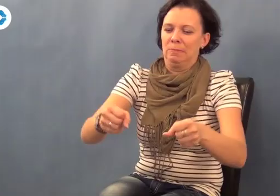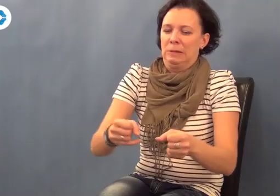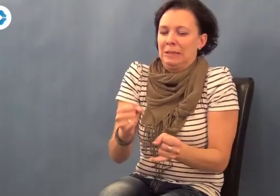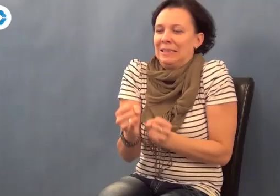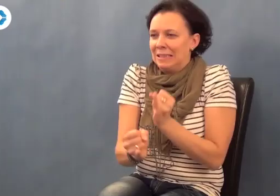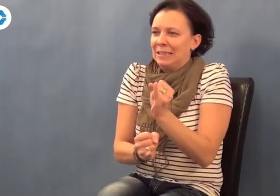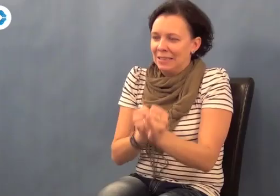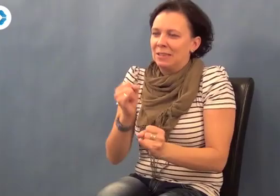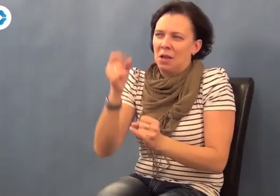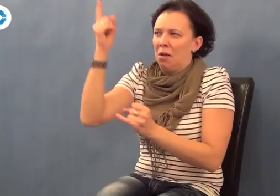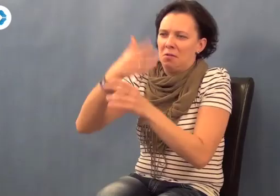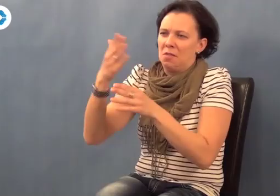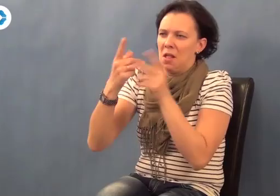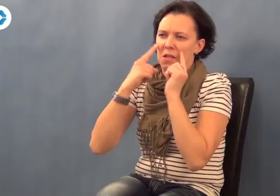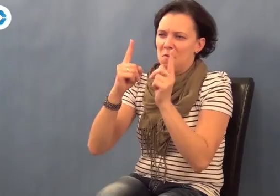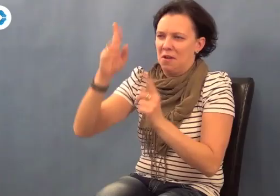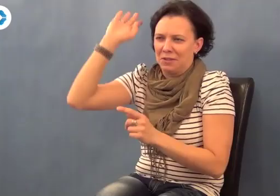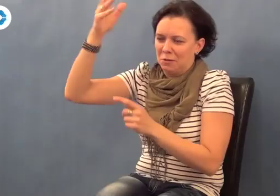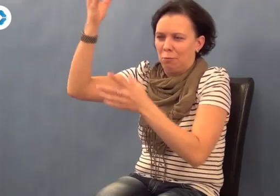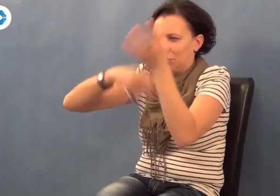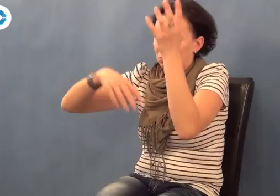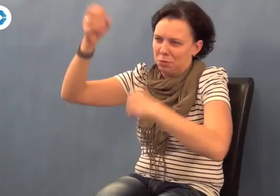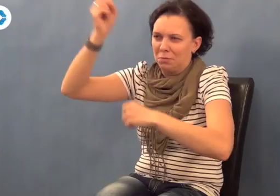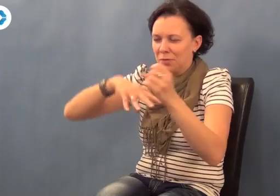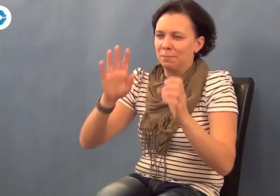Jedzie rowerem, a ten pan na drzewie nadal tego nie zauważył i dalej zbiera gruszki.